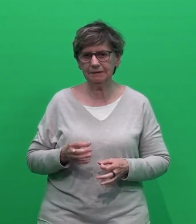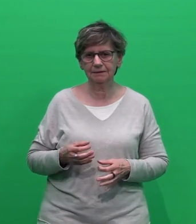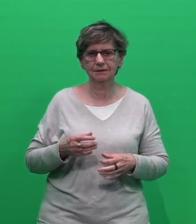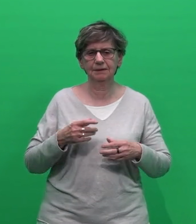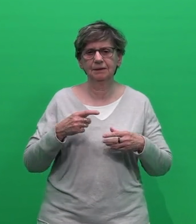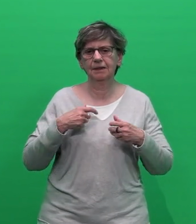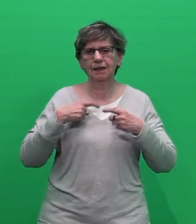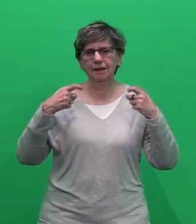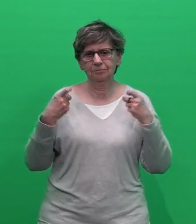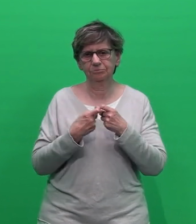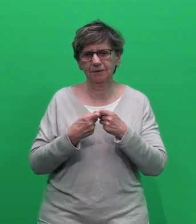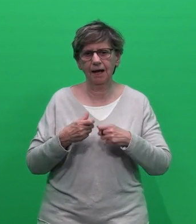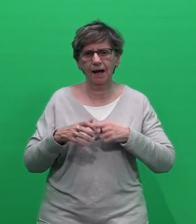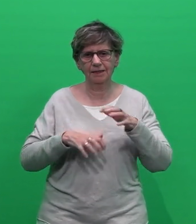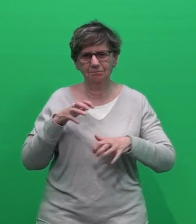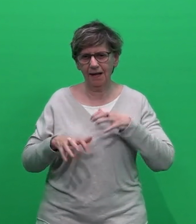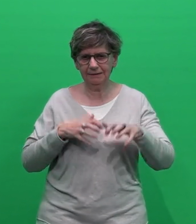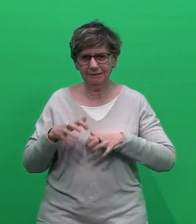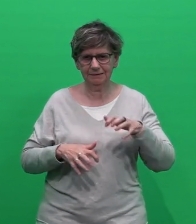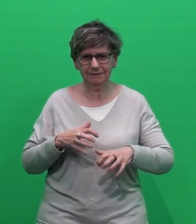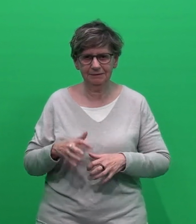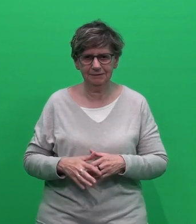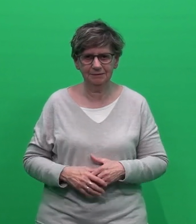Sí, sí. Tinc al·lèrgia als animals.